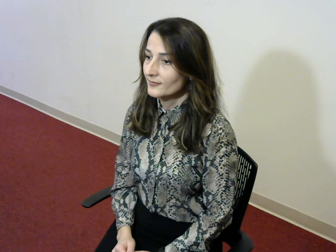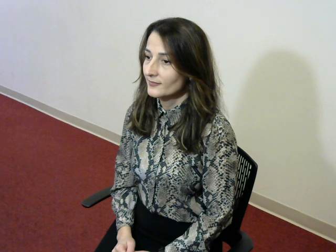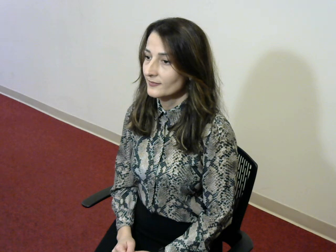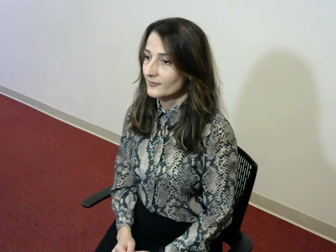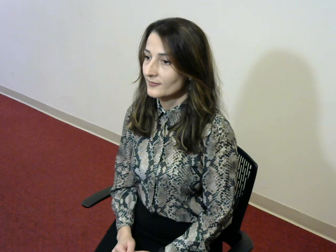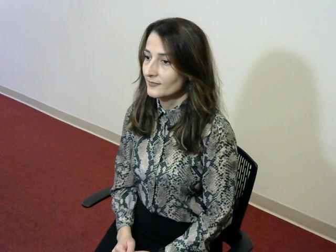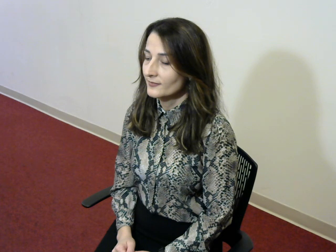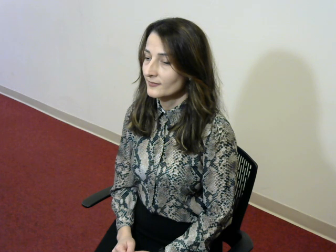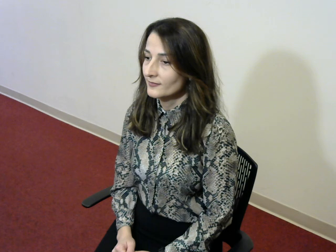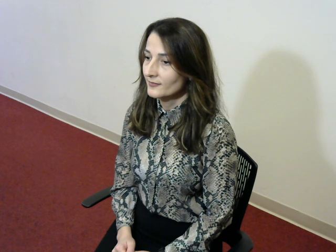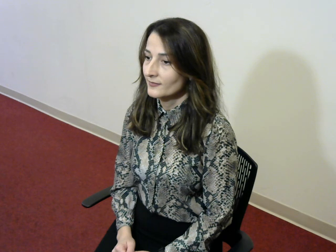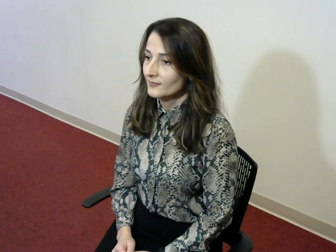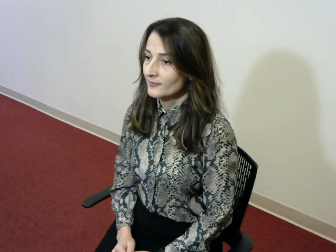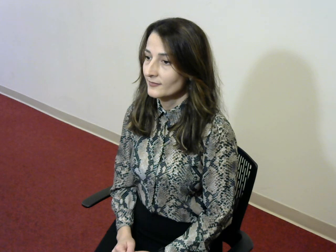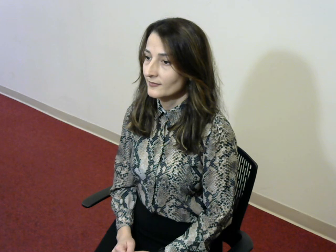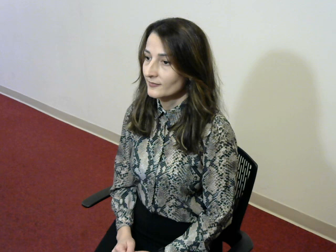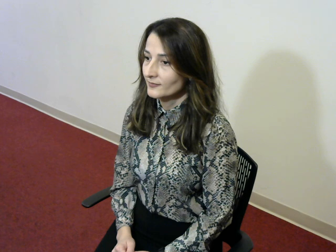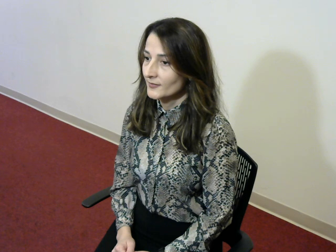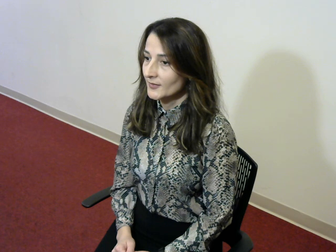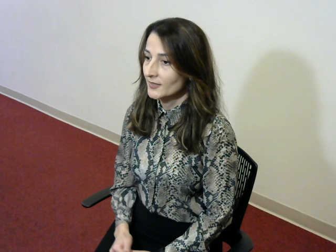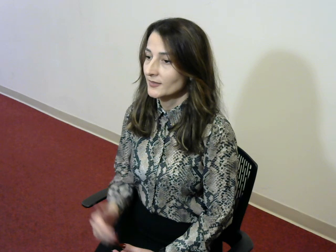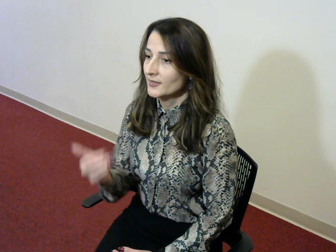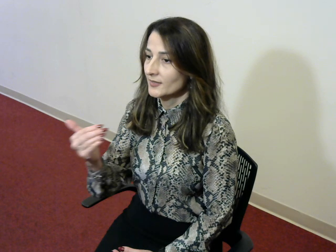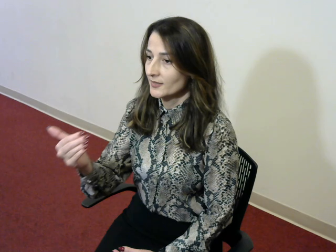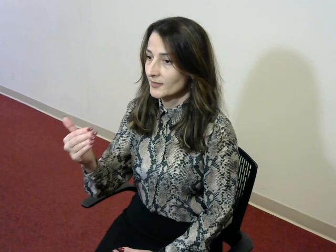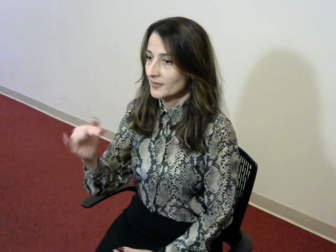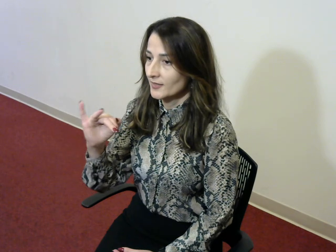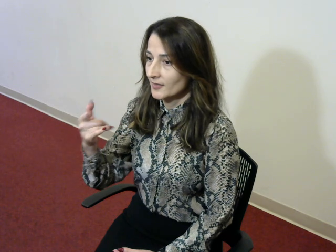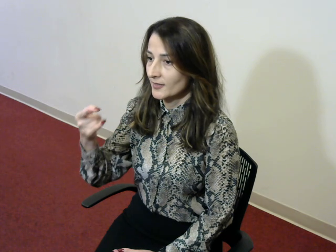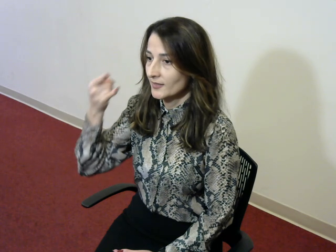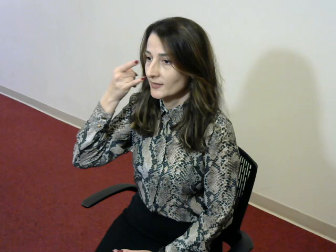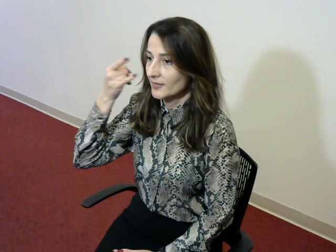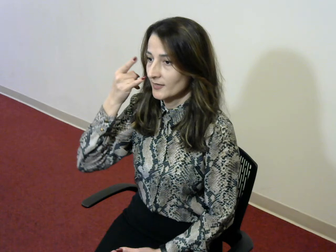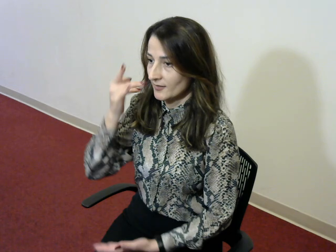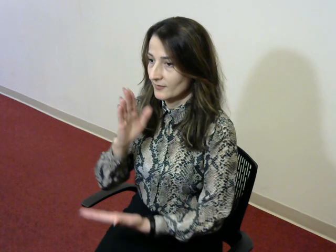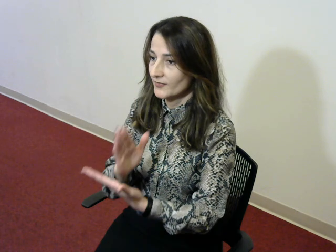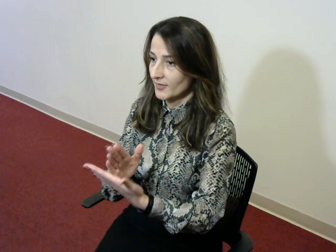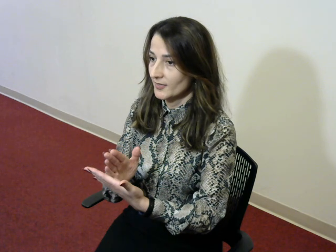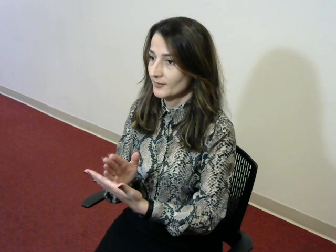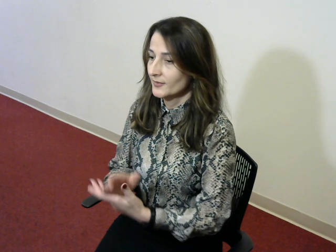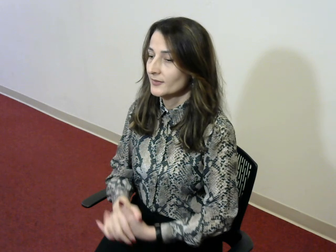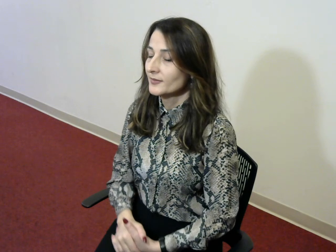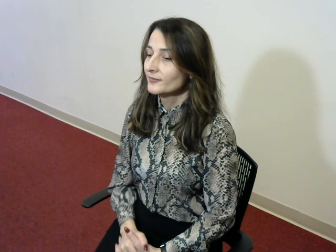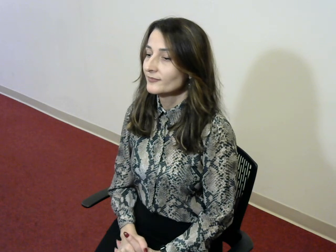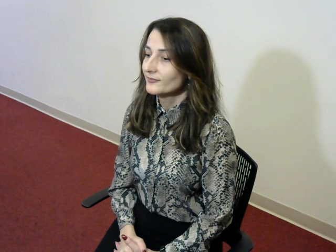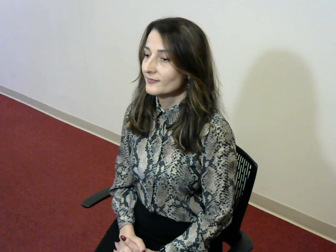Sənin instagramın var?